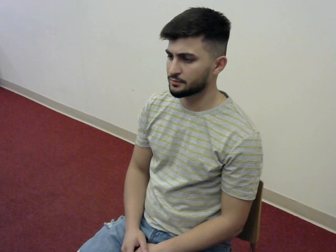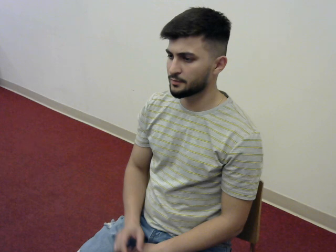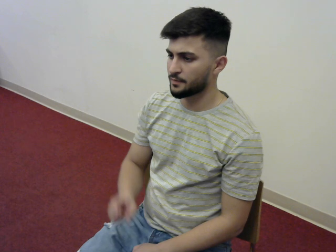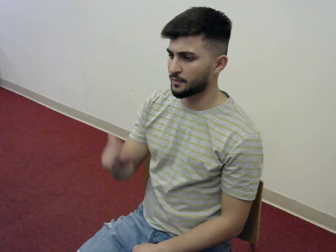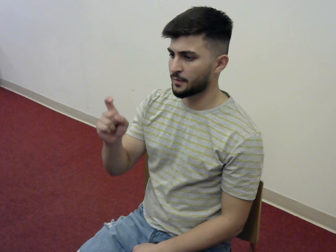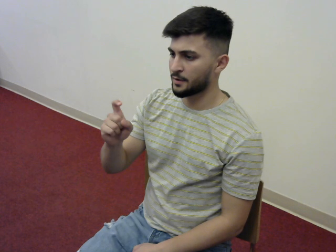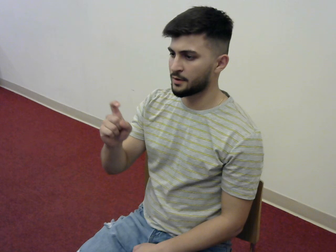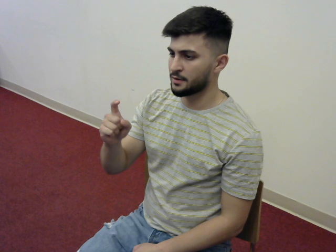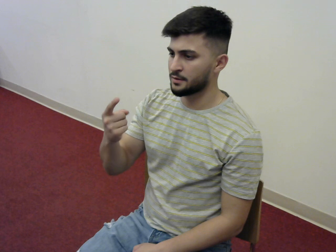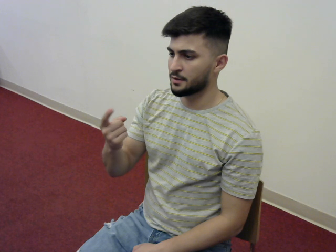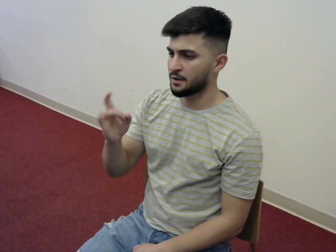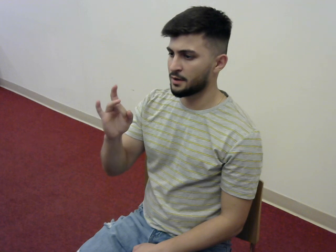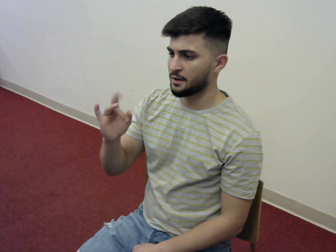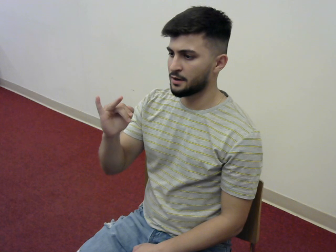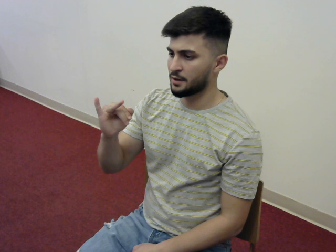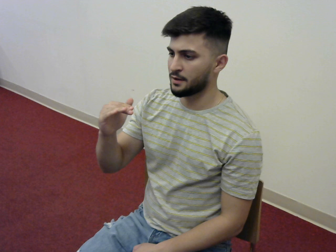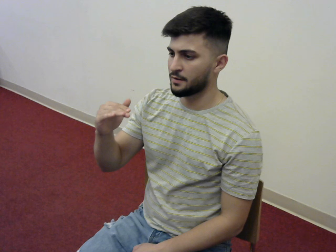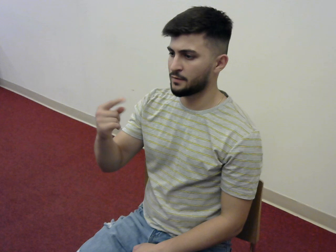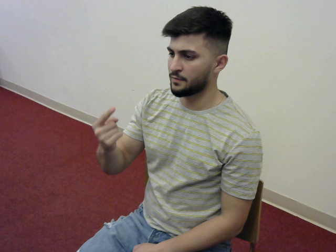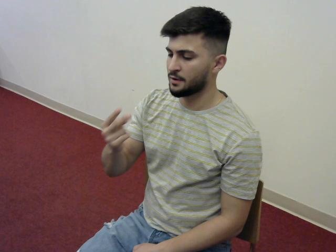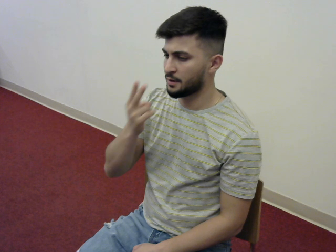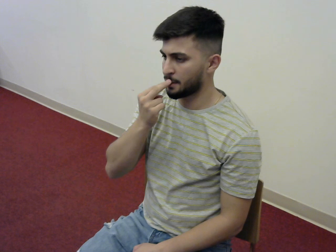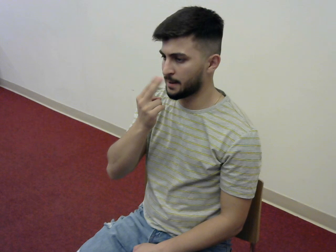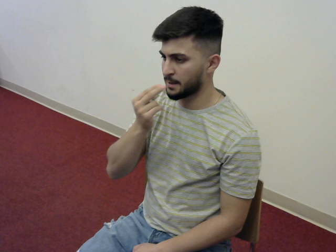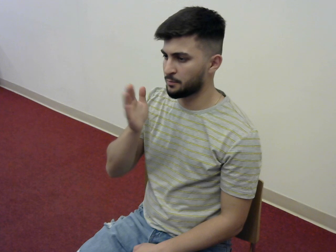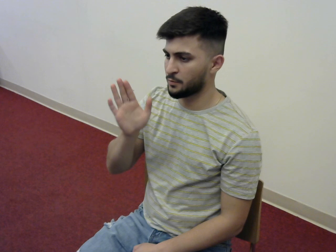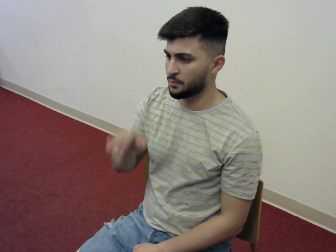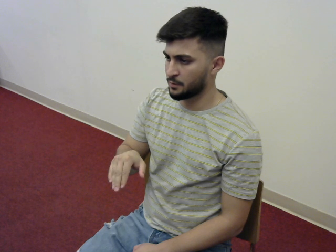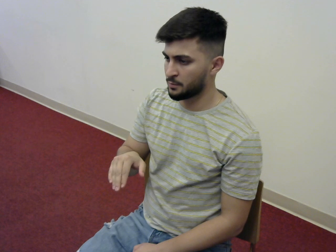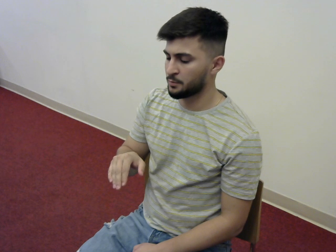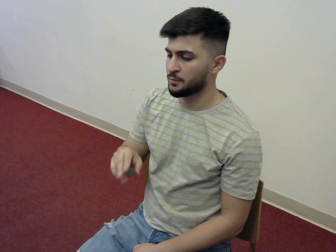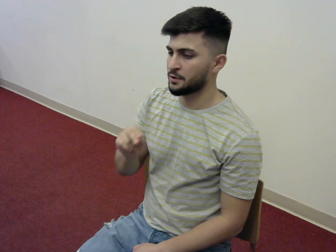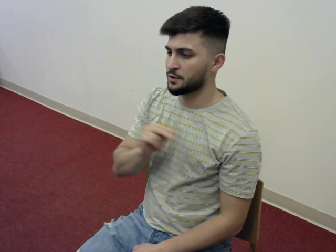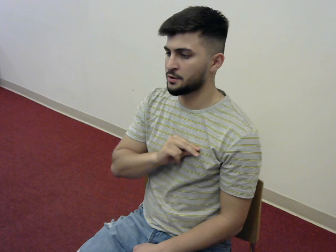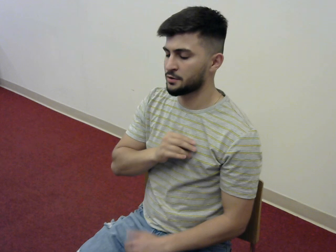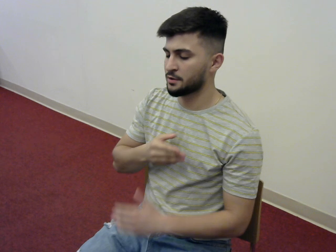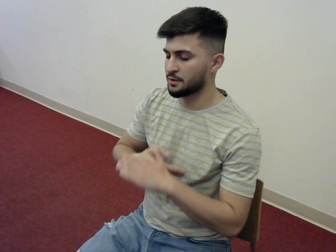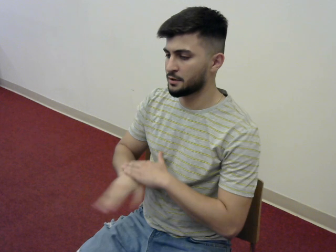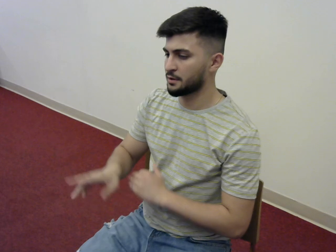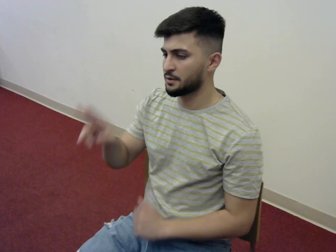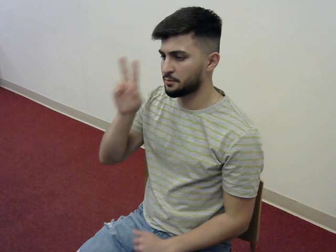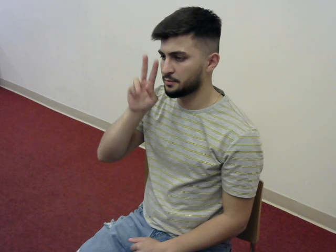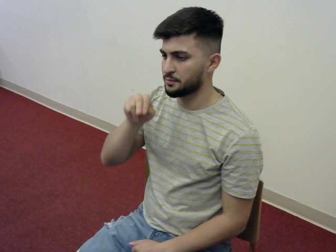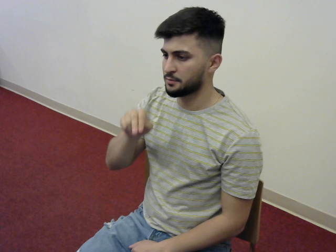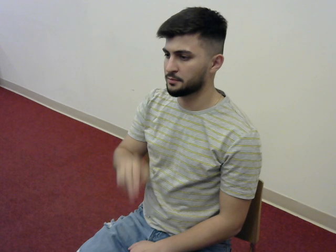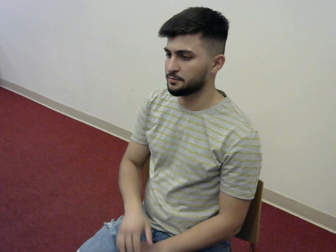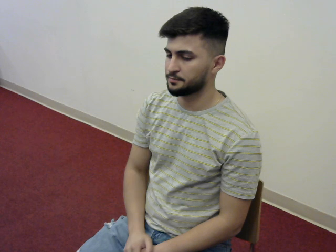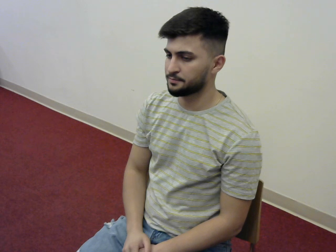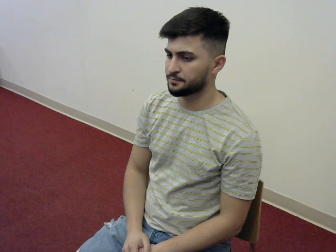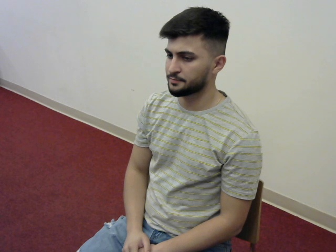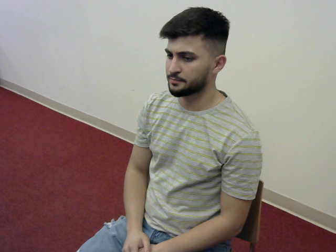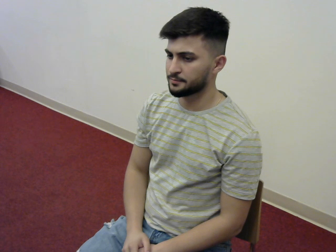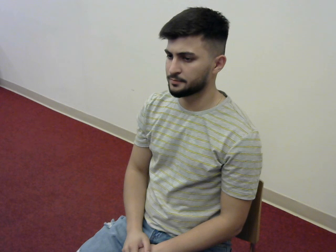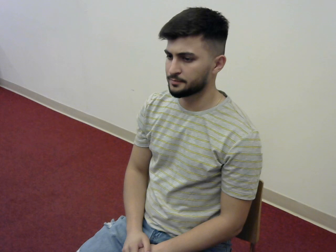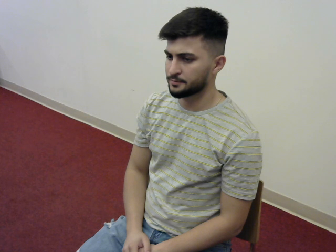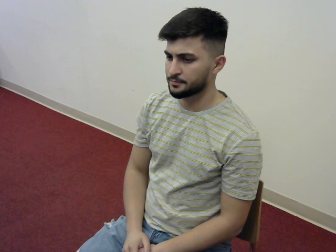Zərifə qrip olub, işə gələ bilmir